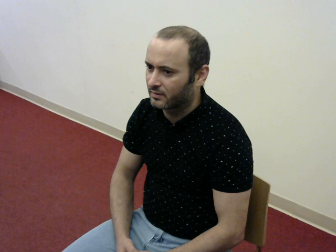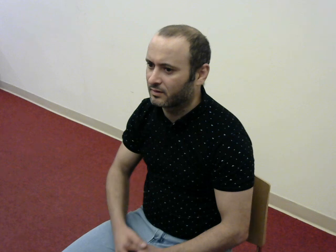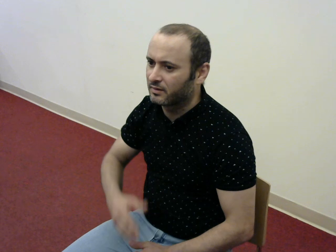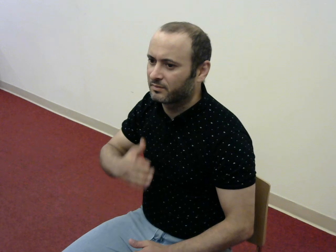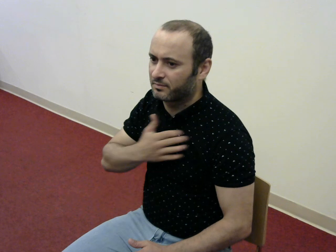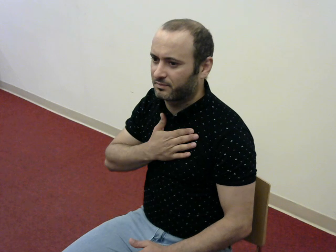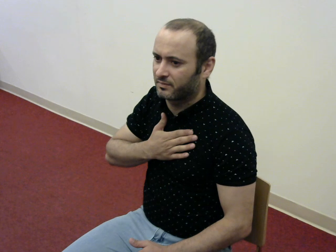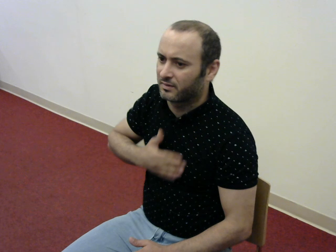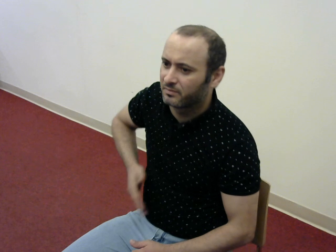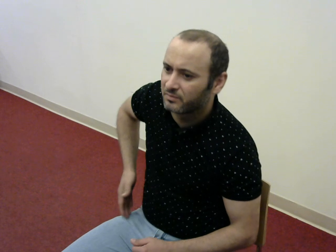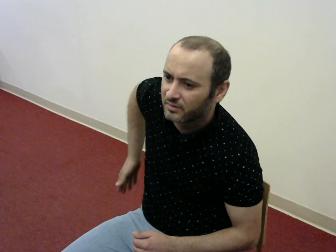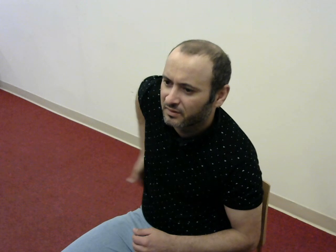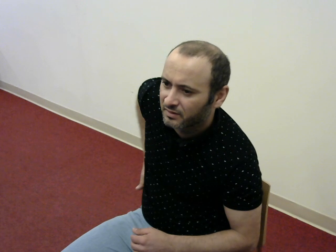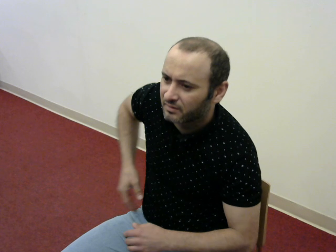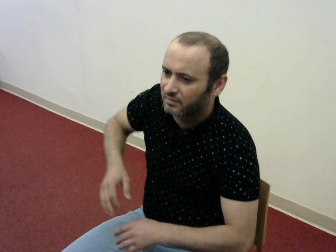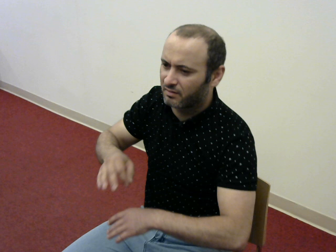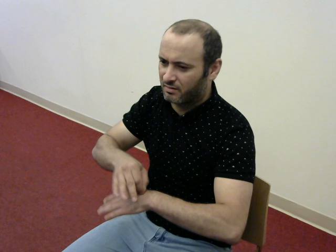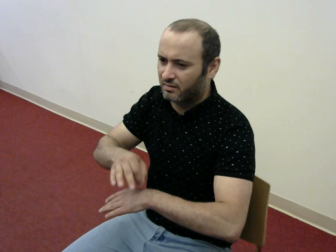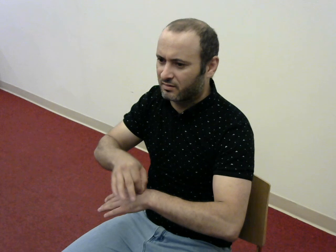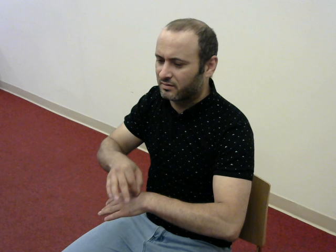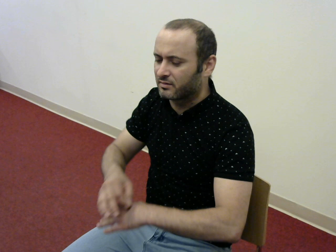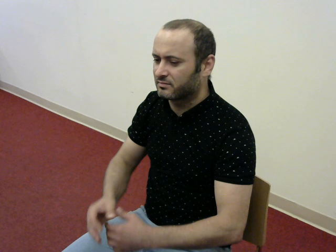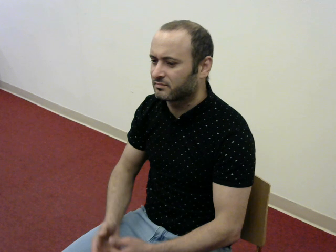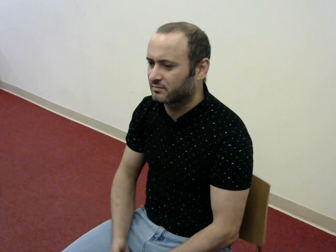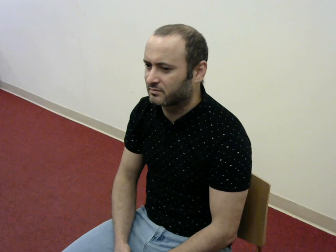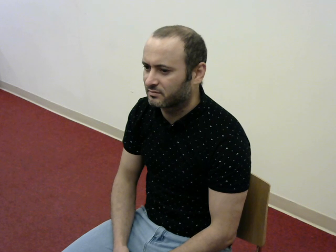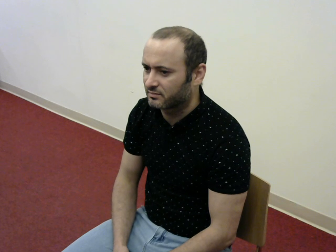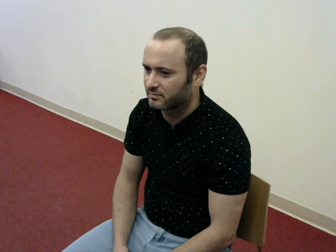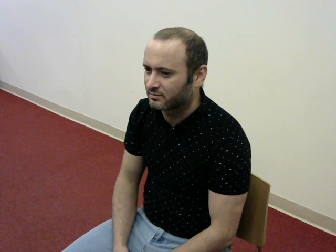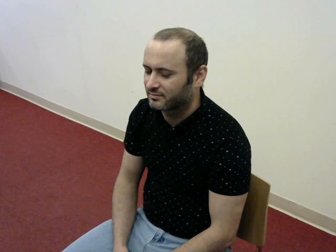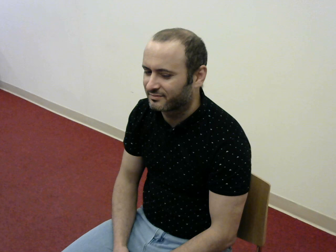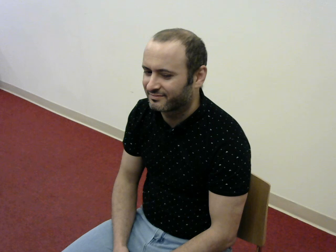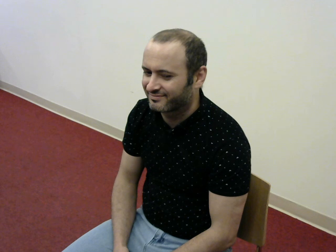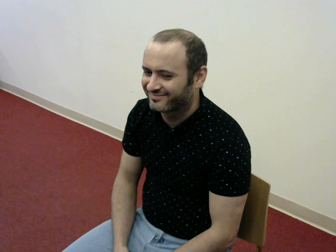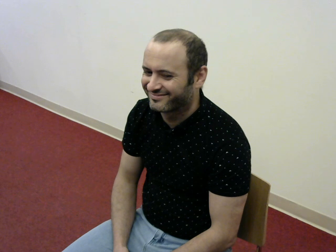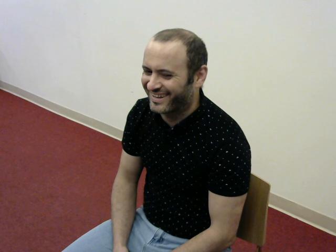Mənim belim ağrıyır